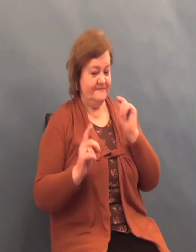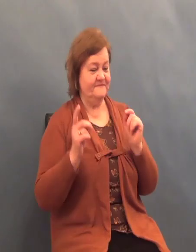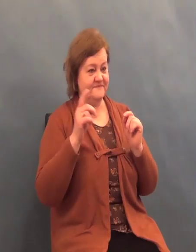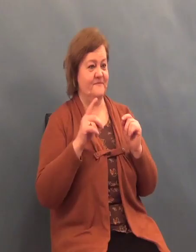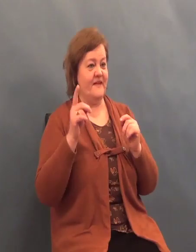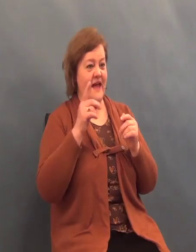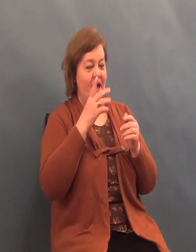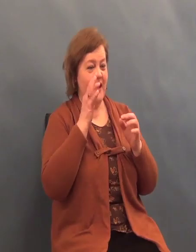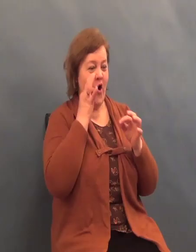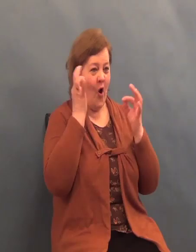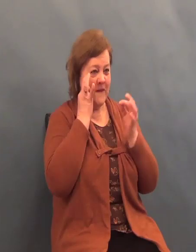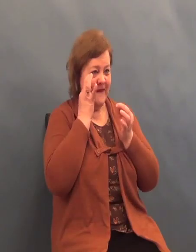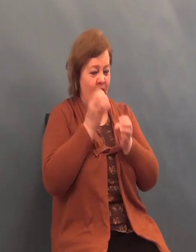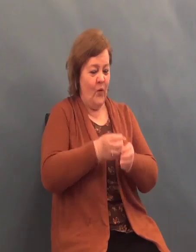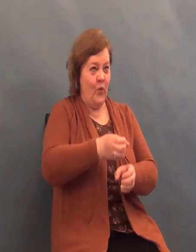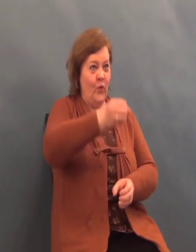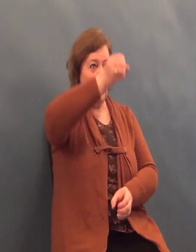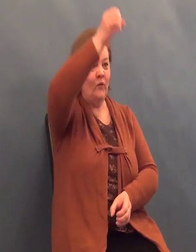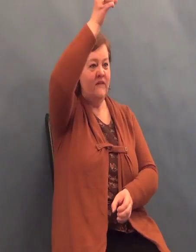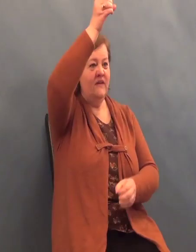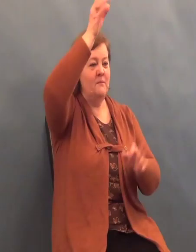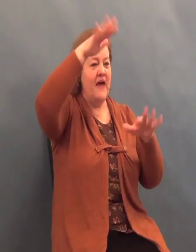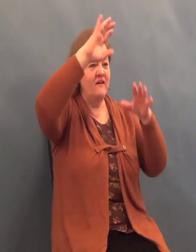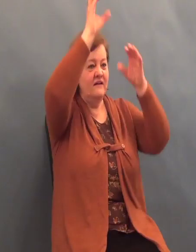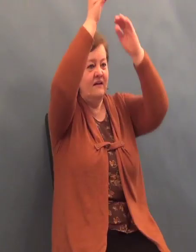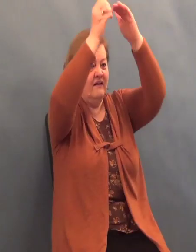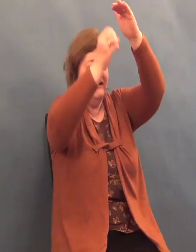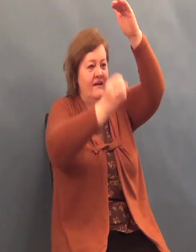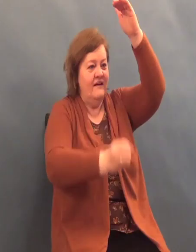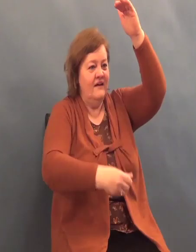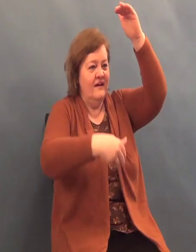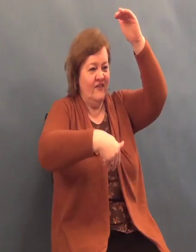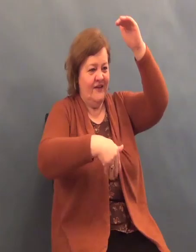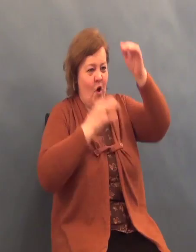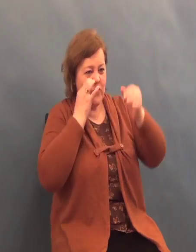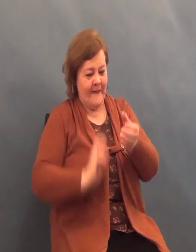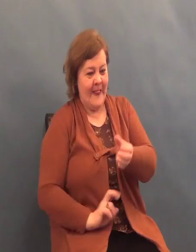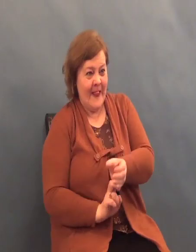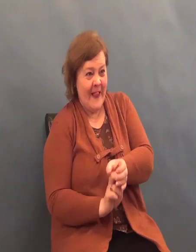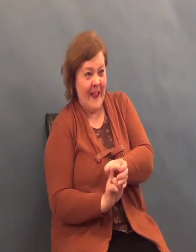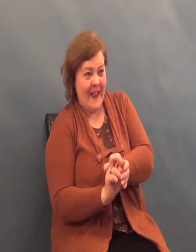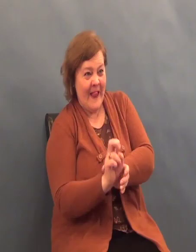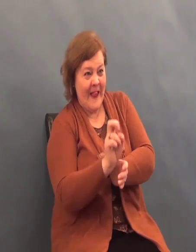Kot wspina się po długiej rynnie. Wchodzi do środka i wspina się.